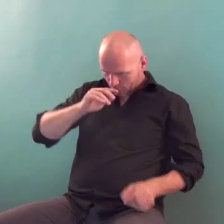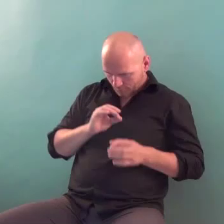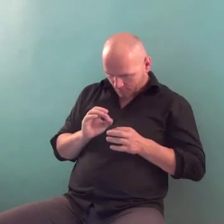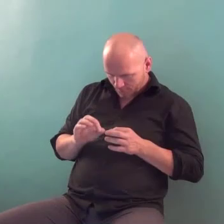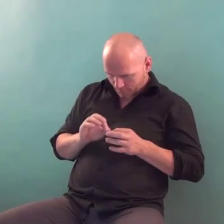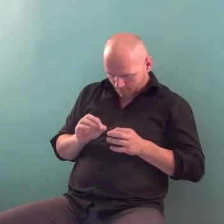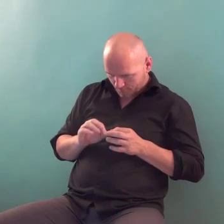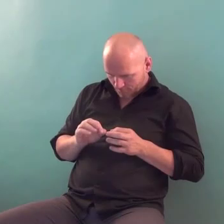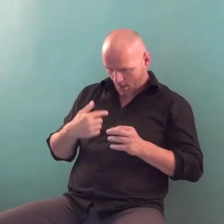Zastanawiam się.